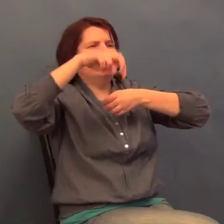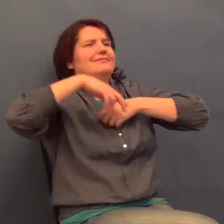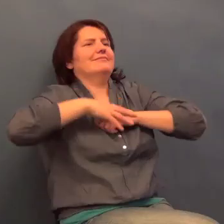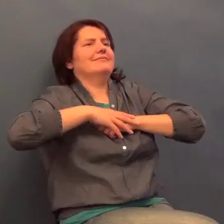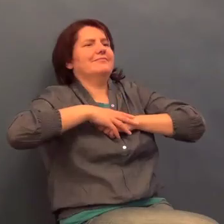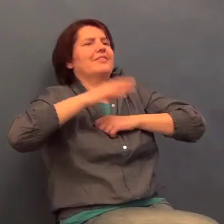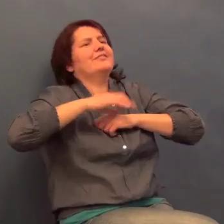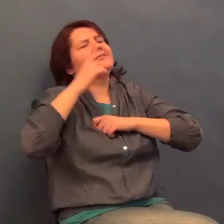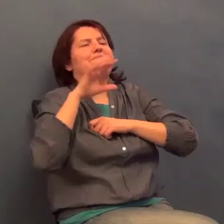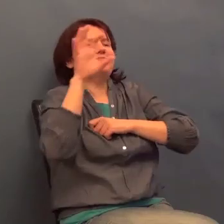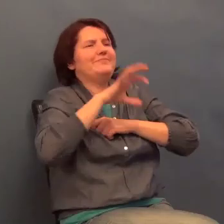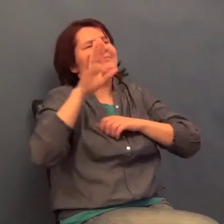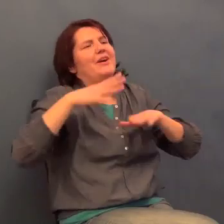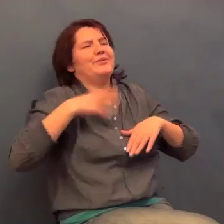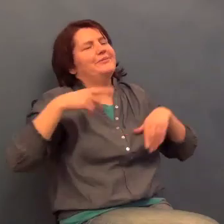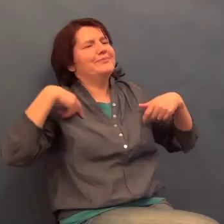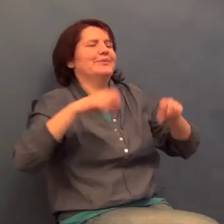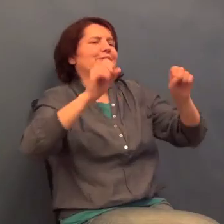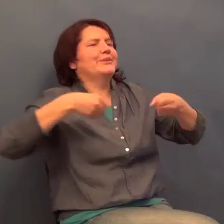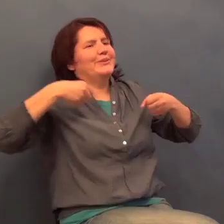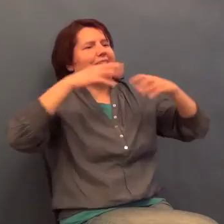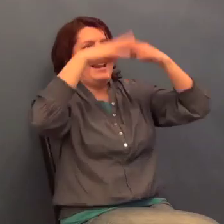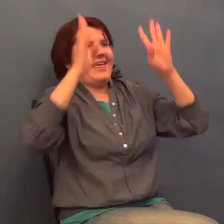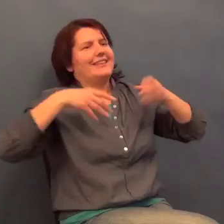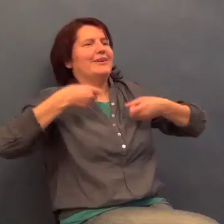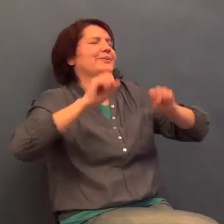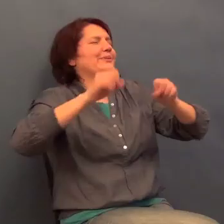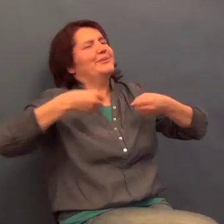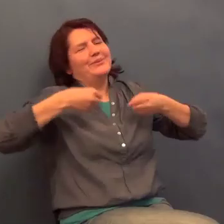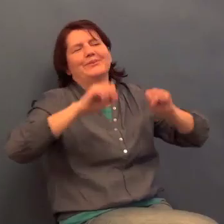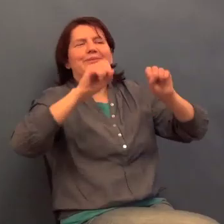Widzi ptaka, który nic nie podejrzewa i buja się w klatce na huśtawce.